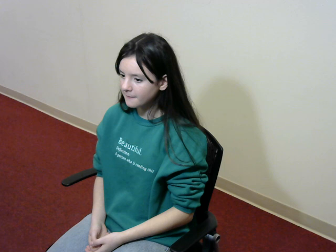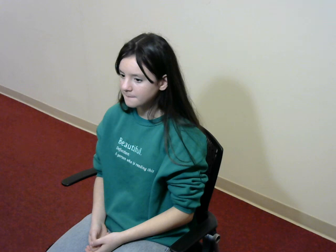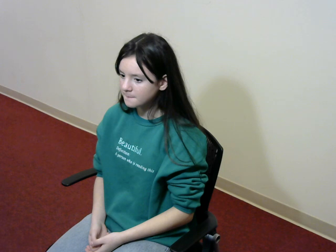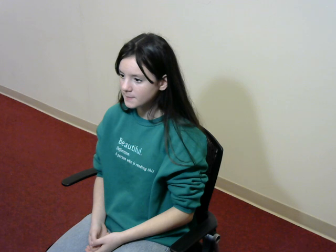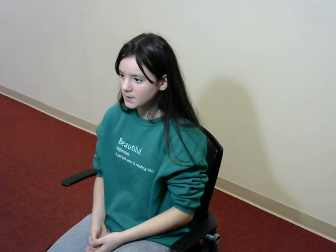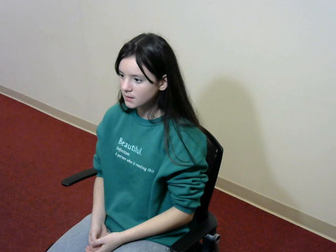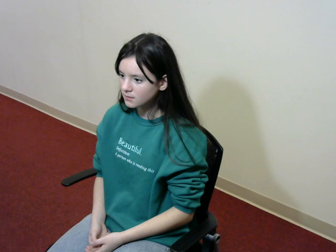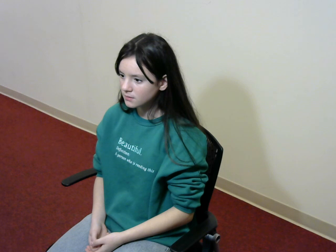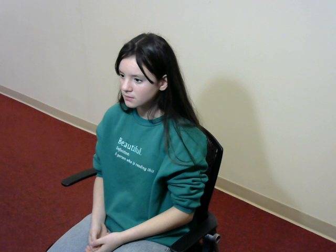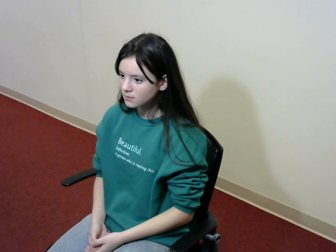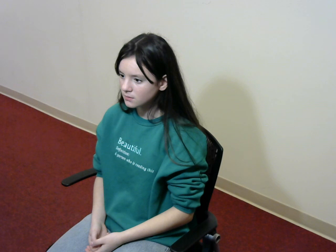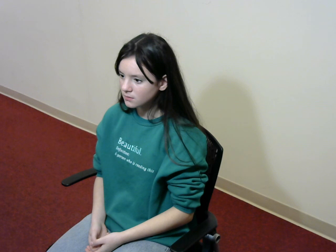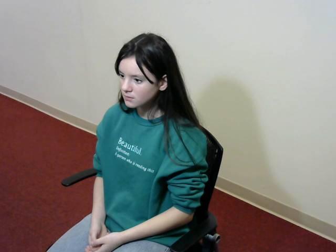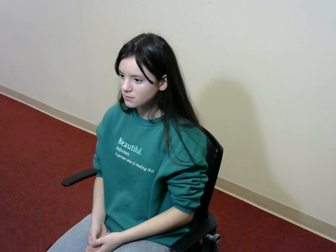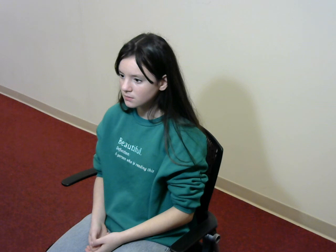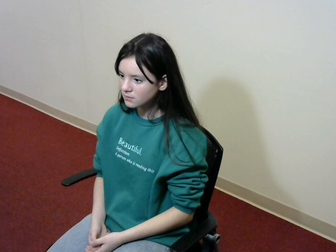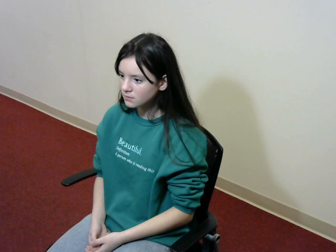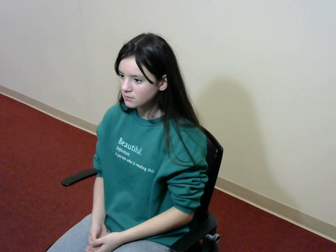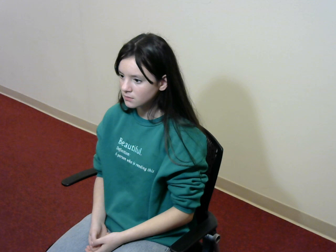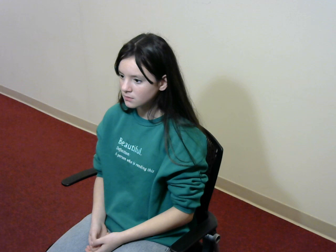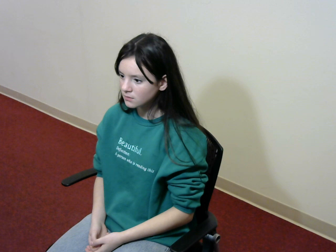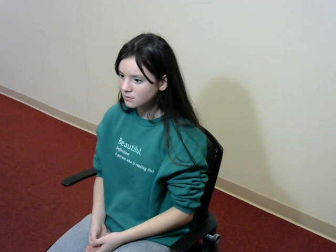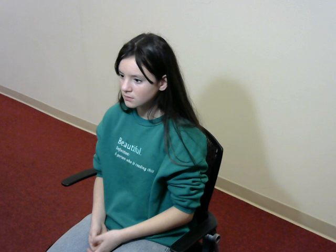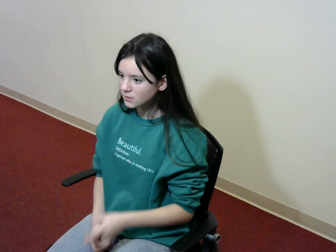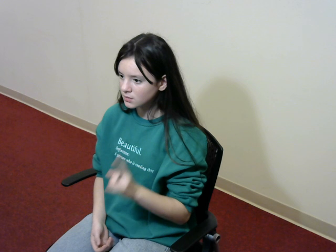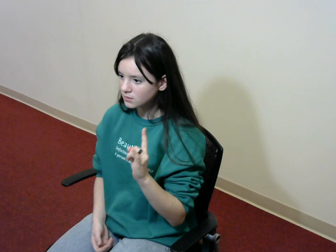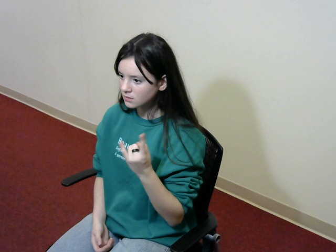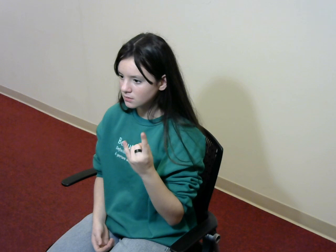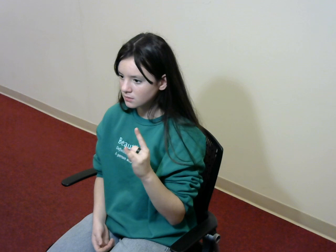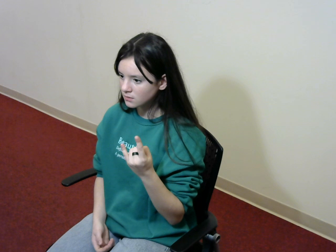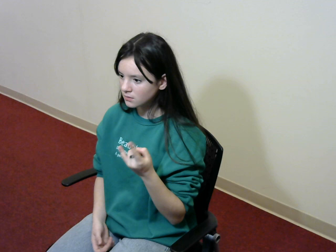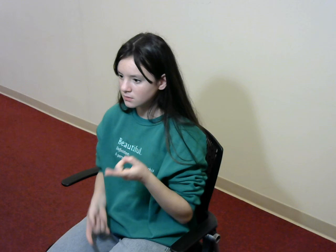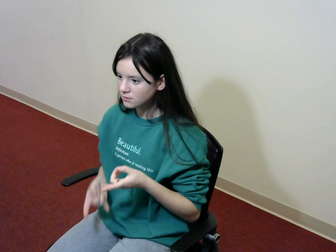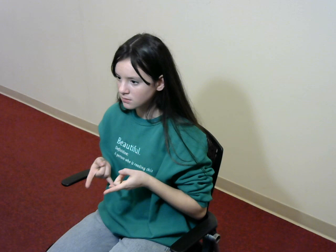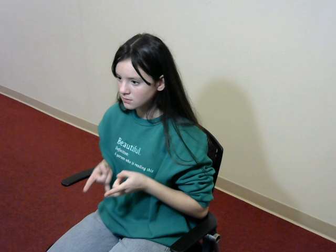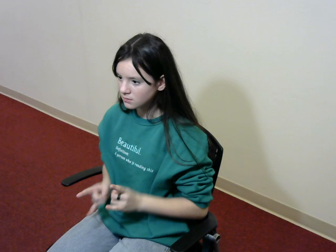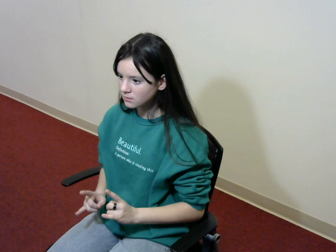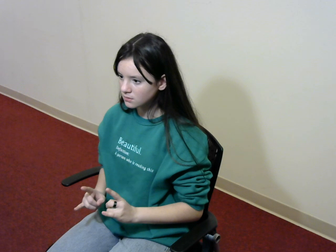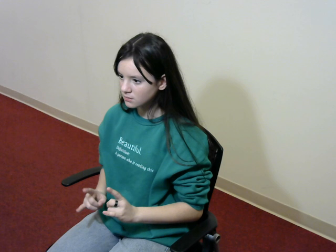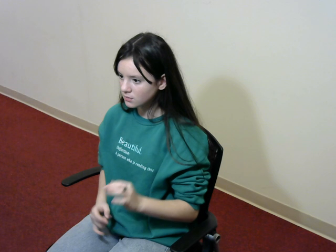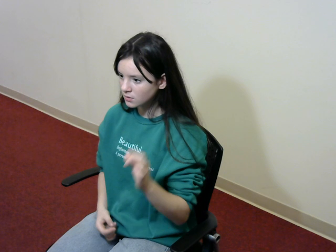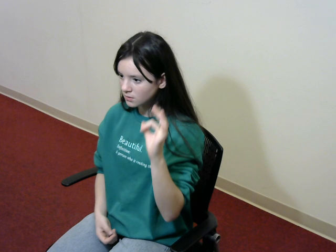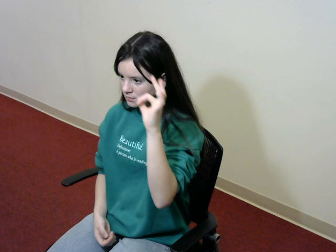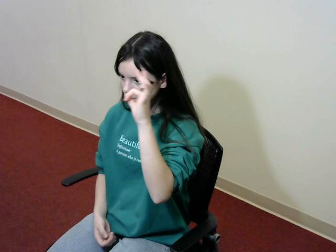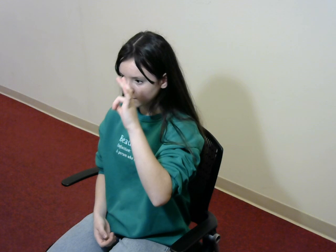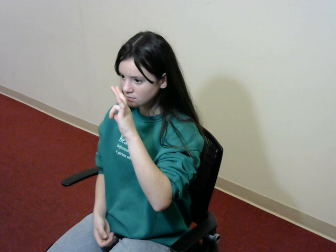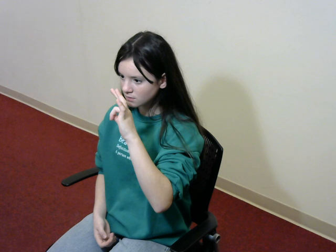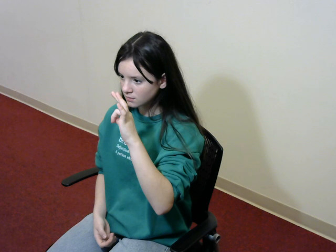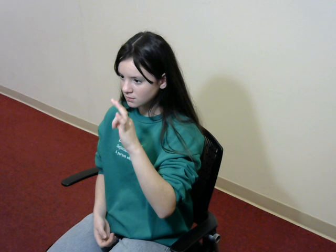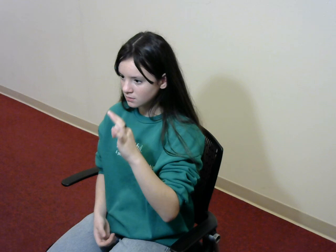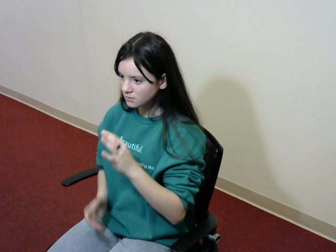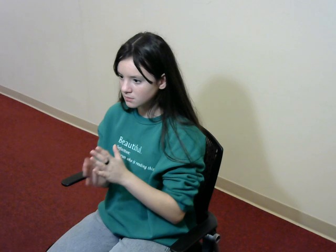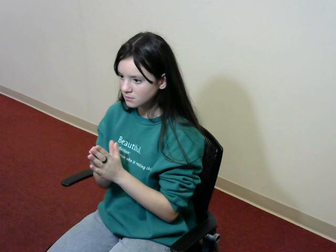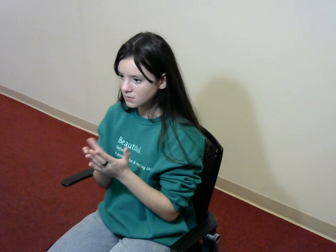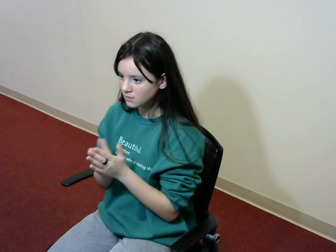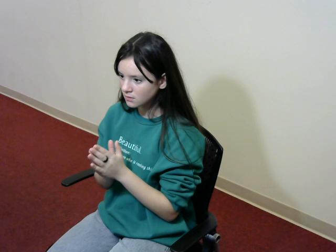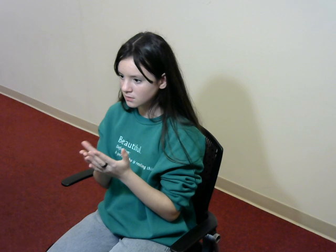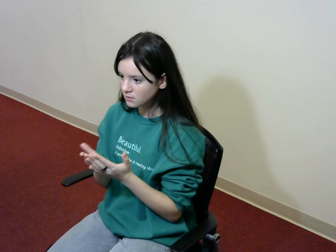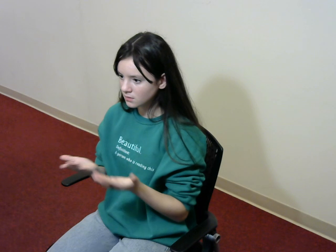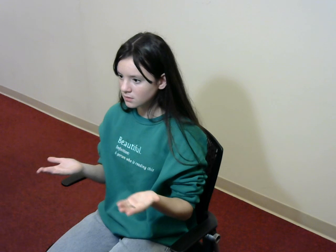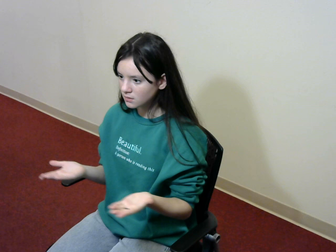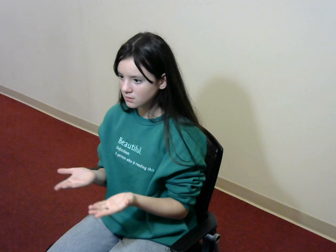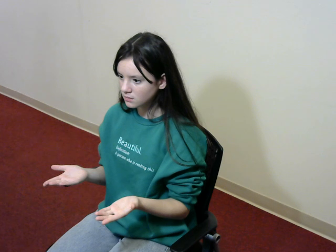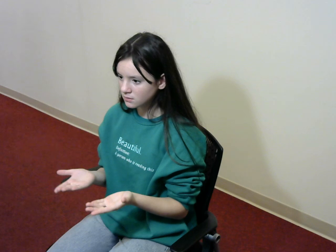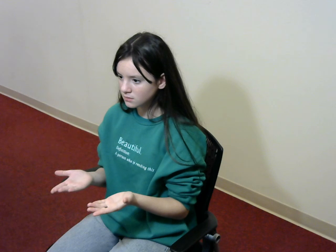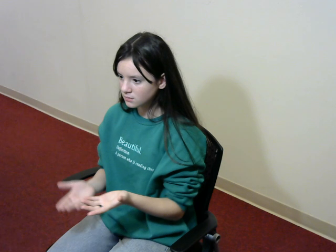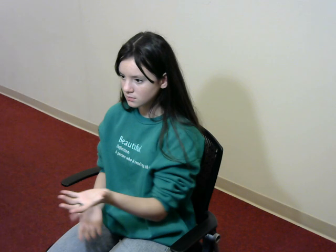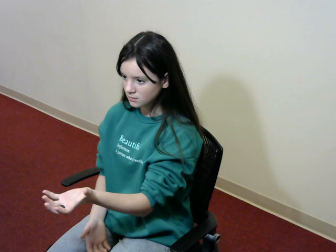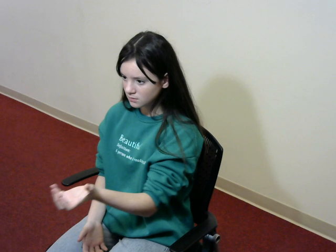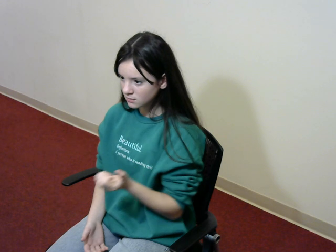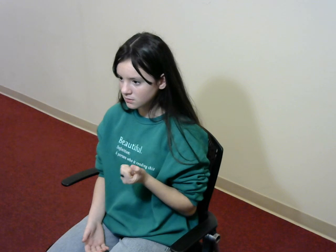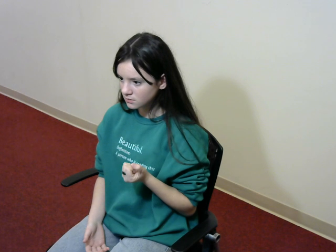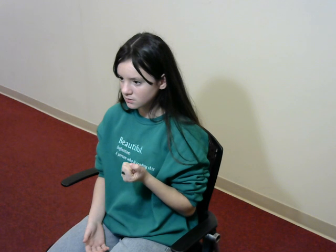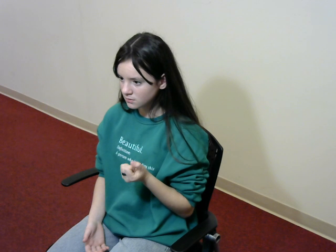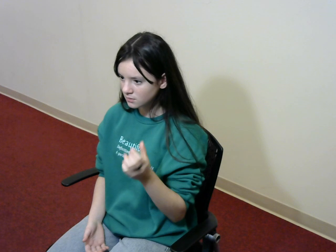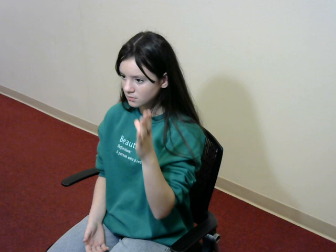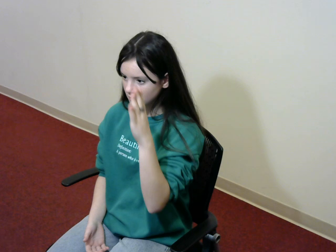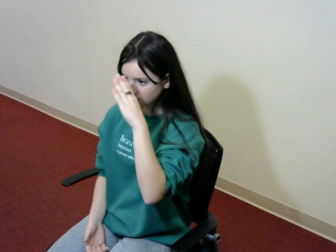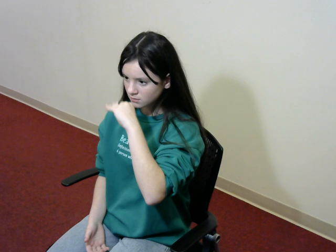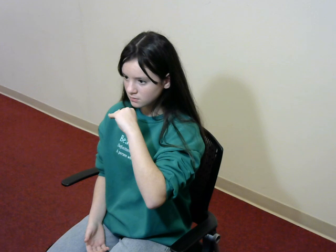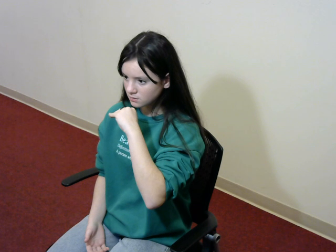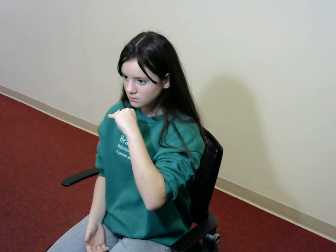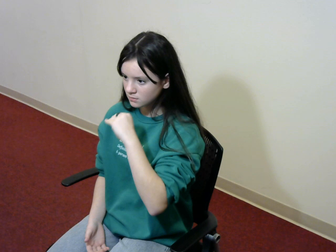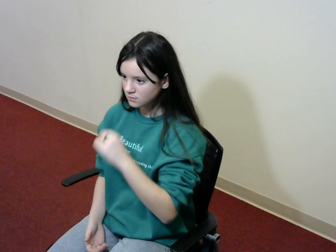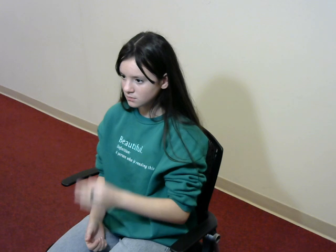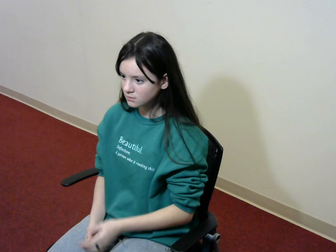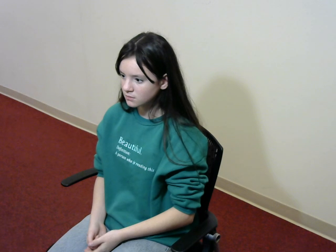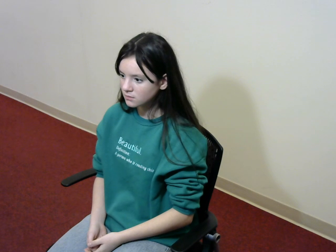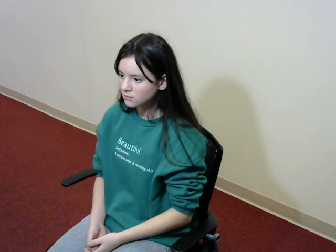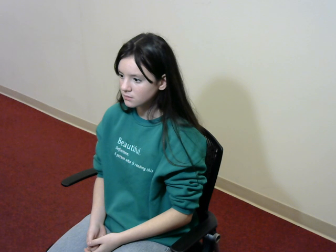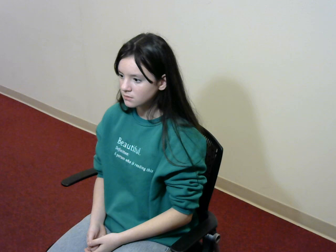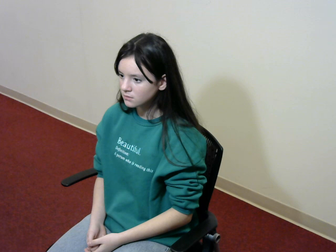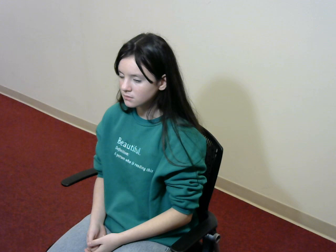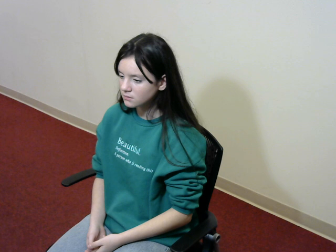Uşağın doğum haqqında şəhadətnaməsini hardan ala bilərəm?